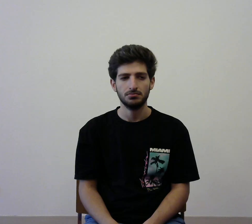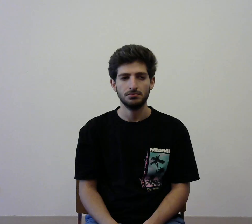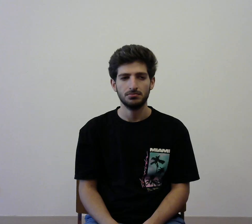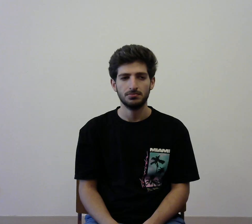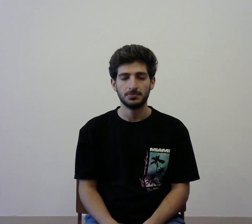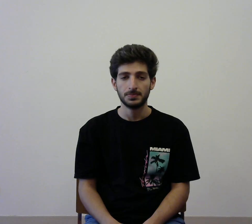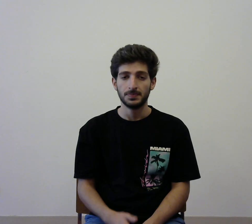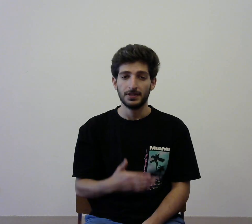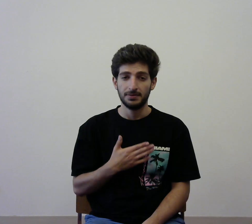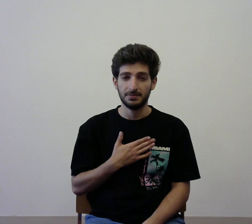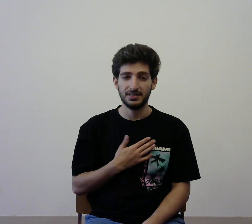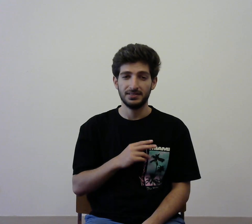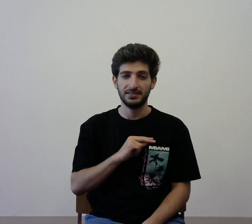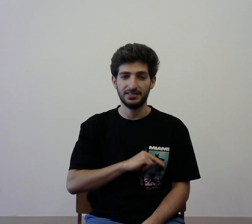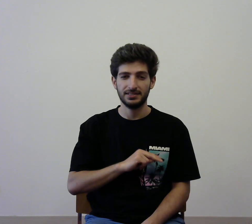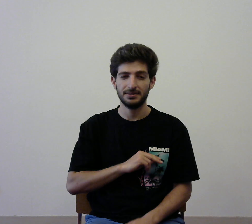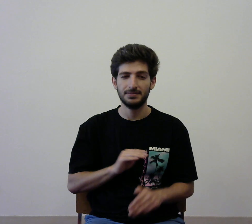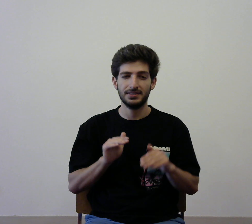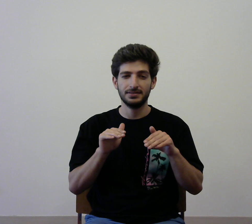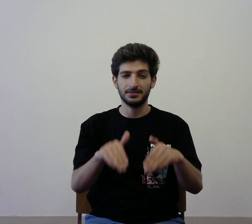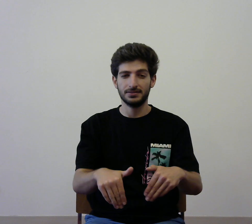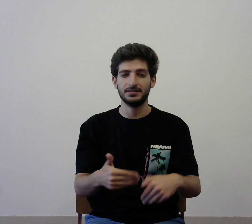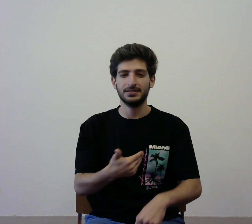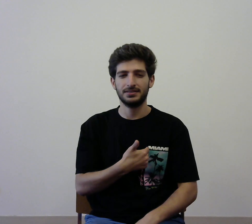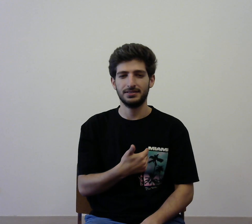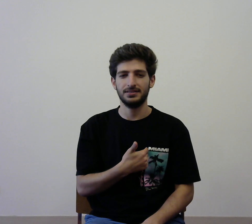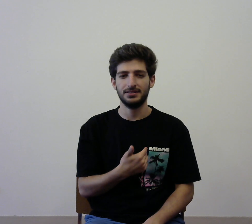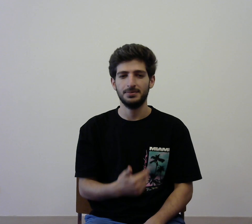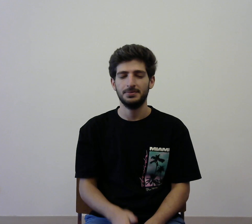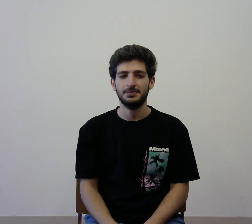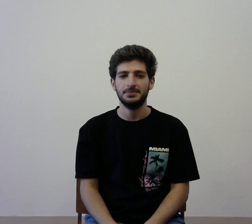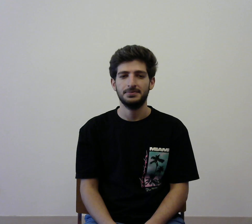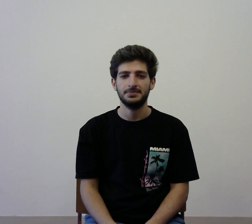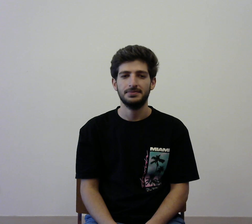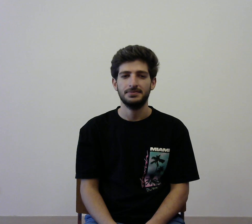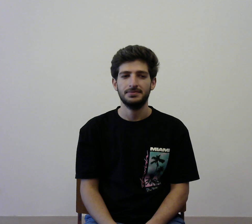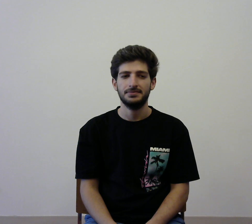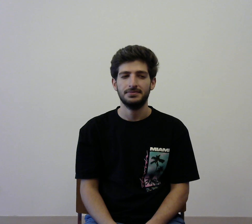Mən işə düzəlmək istəyirəm